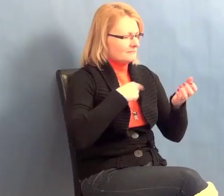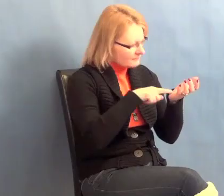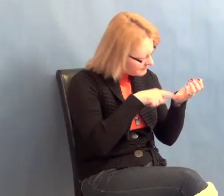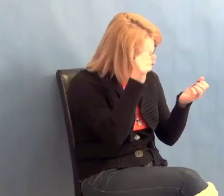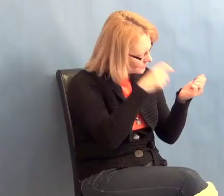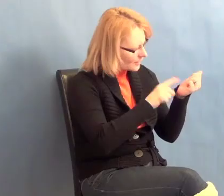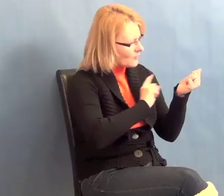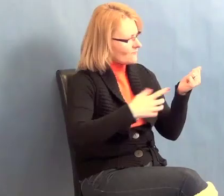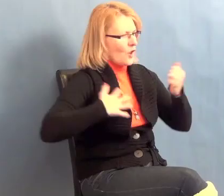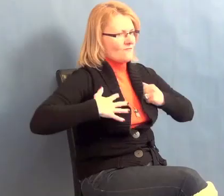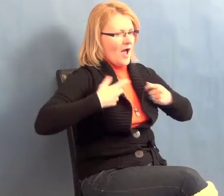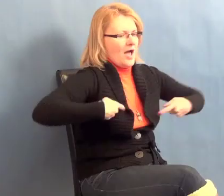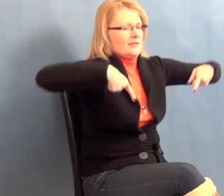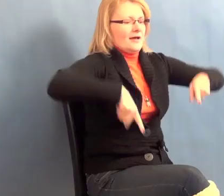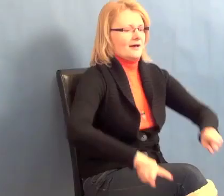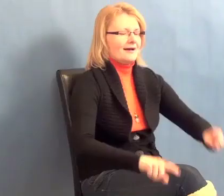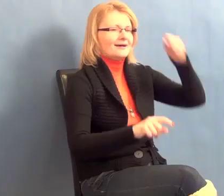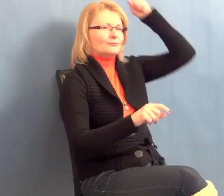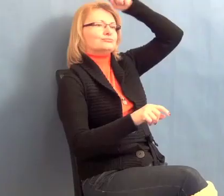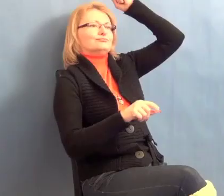Czytałam o tym informacje, że nie wolno siedzieć w wannie i jednocześnie jej używać.